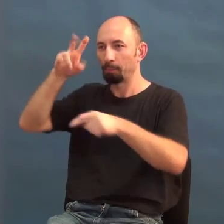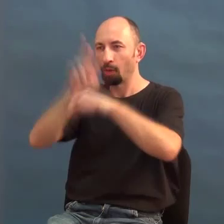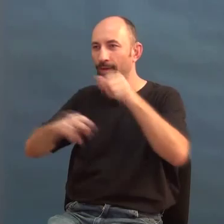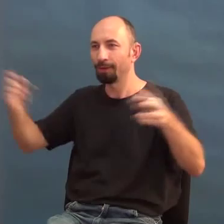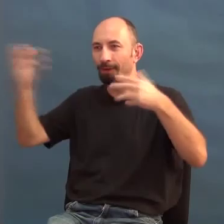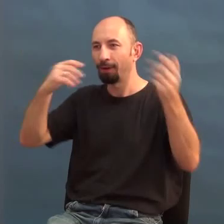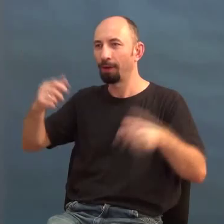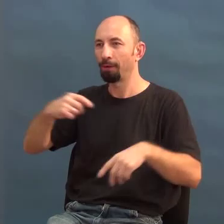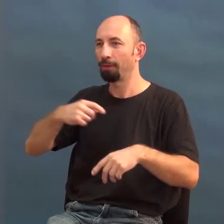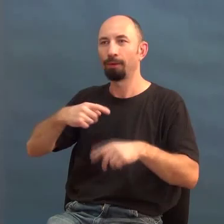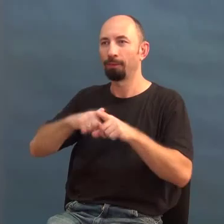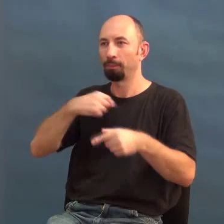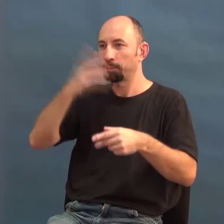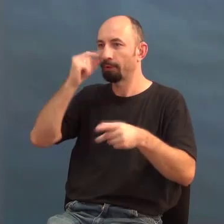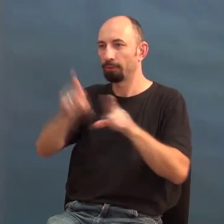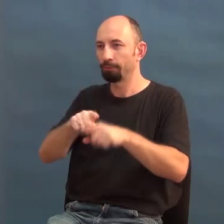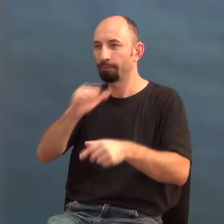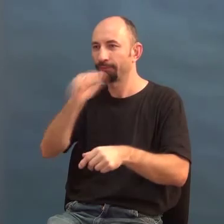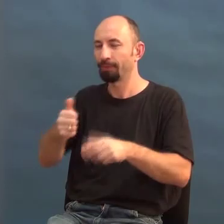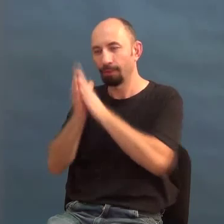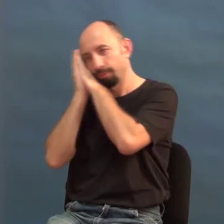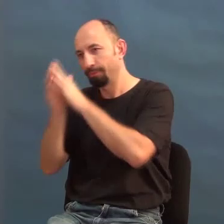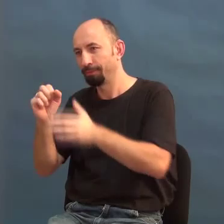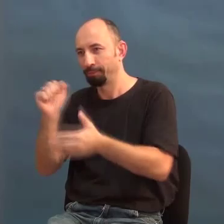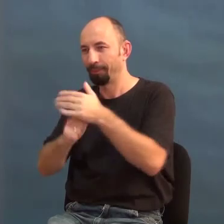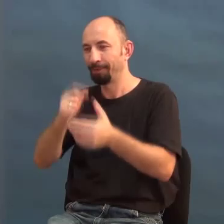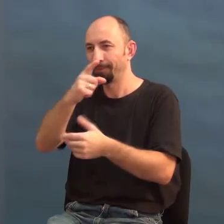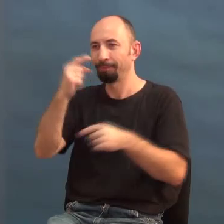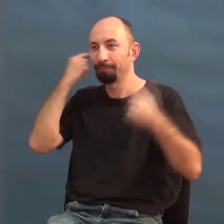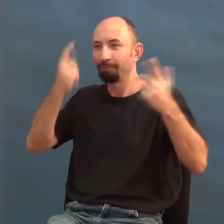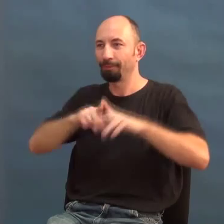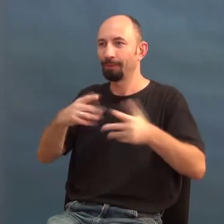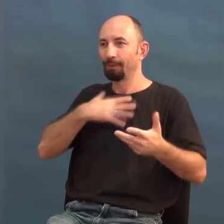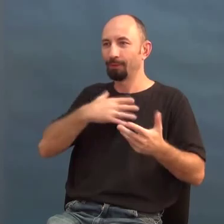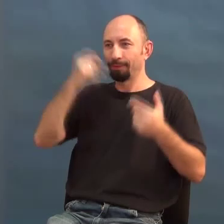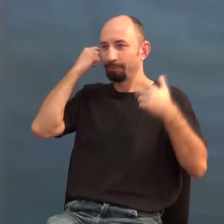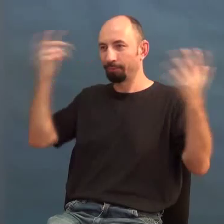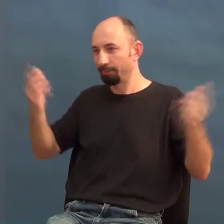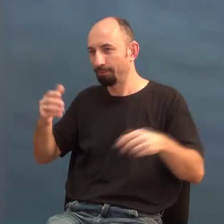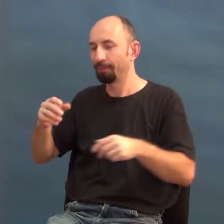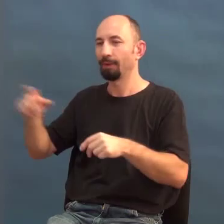On mówi, że był bardzo zmęczony, spał twardo jak kamień, nie czuł nic, nic nie słyszał.